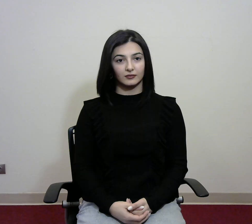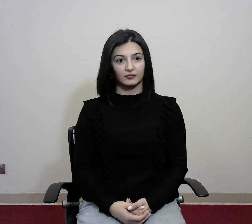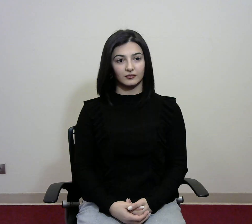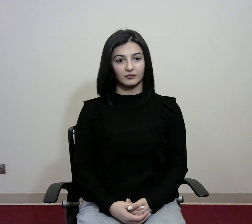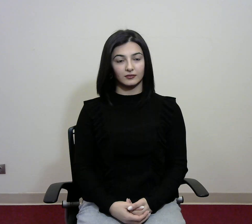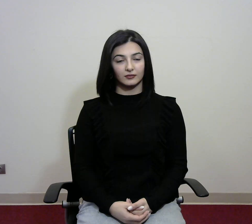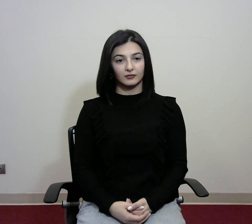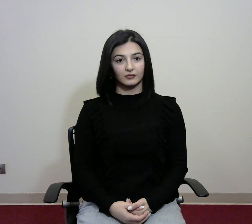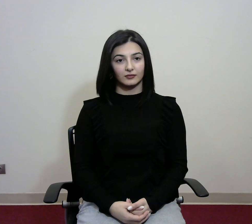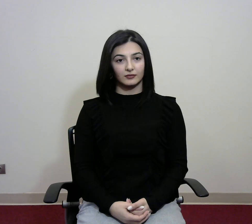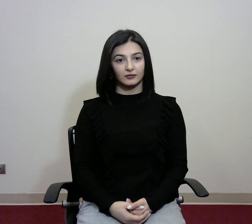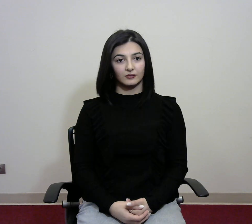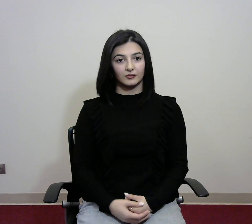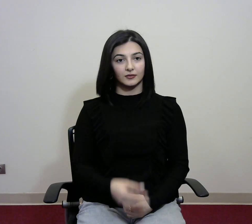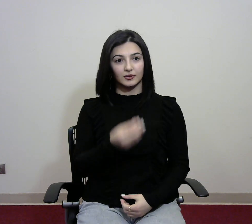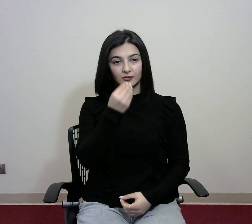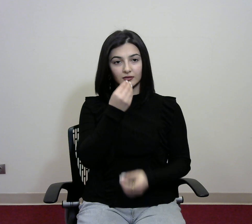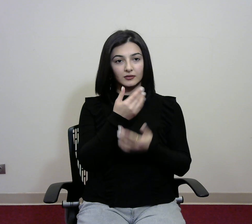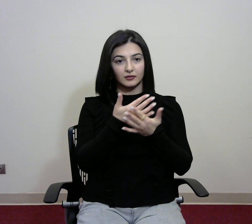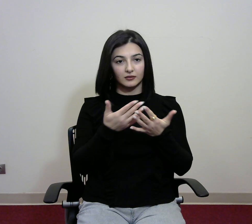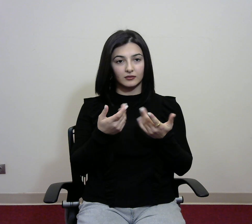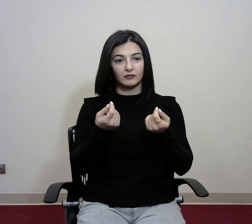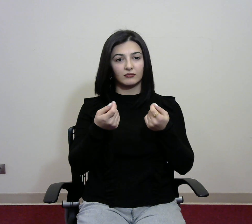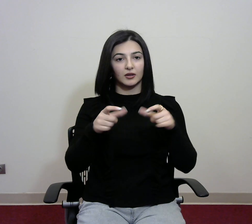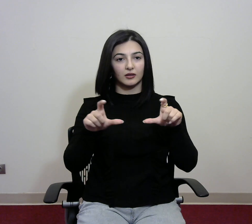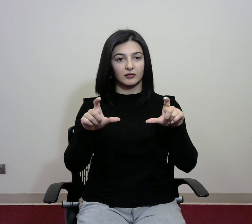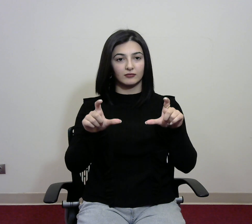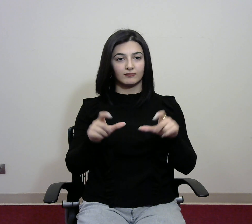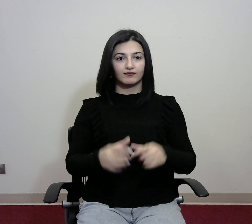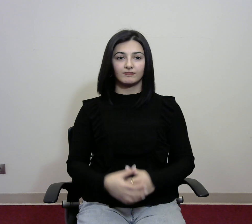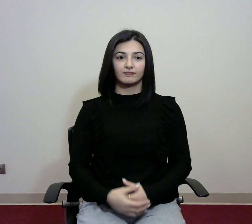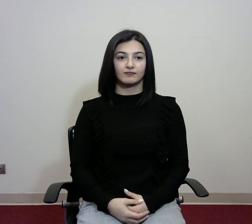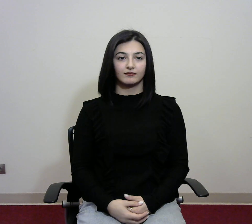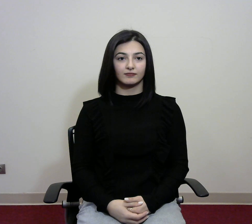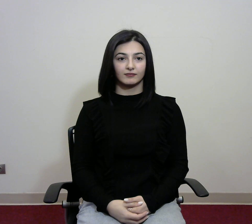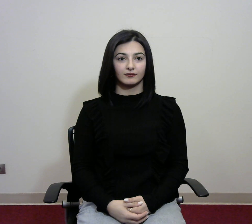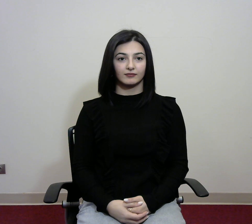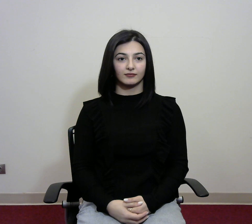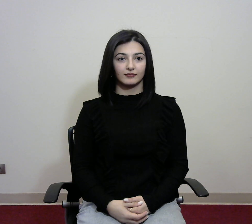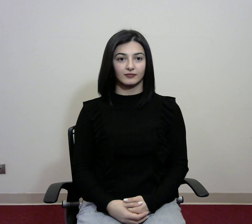Ərzaq bahalaşıb